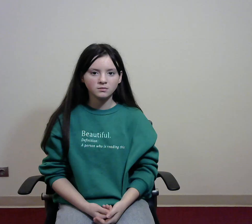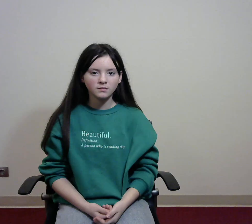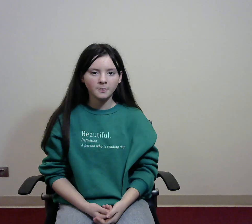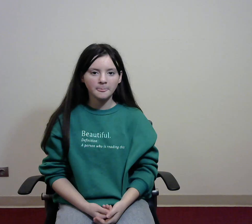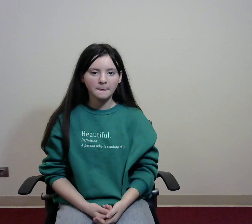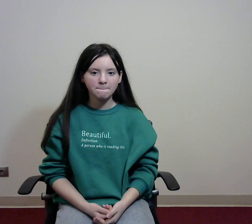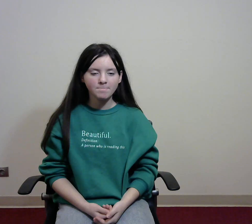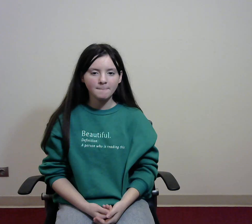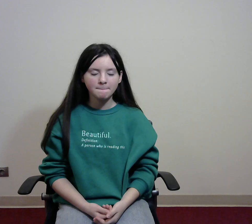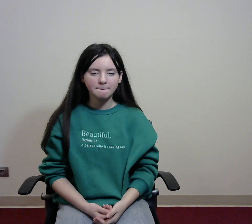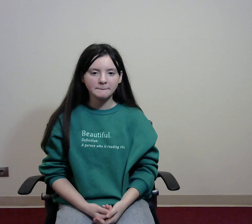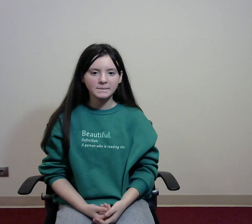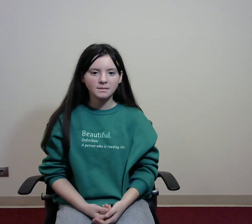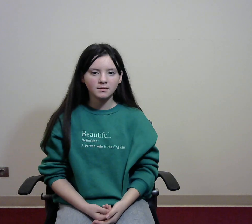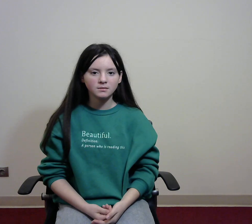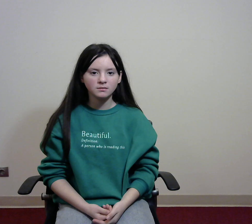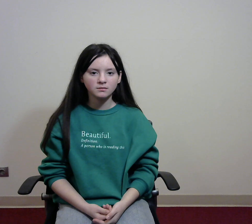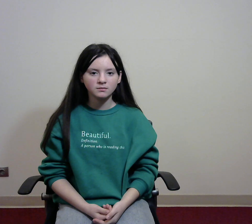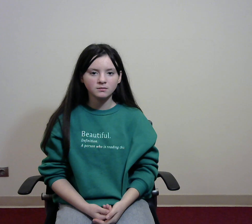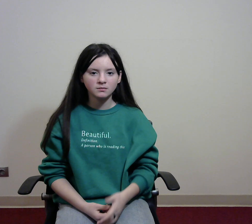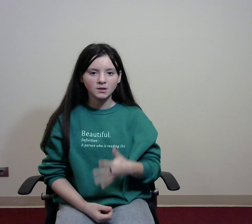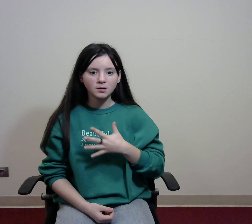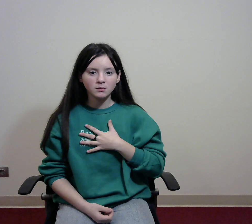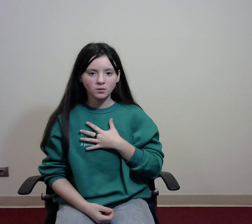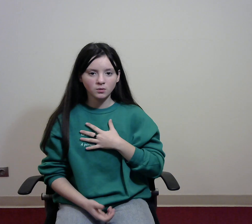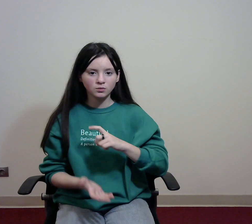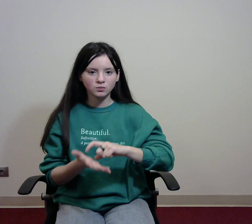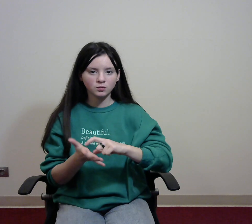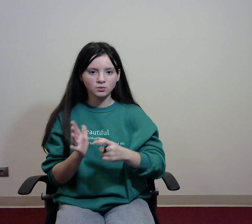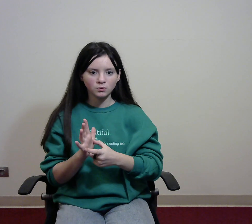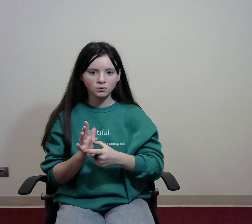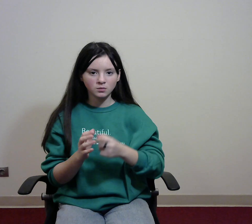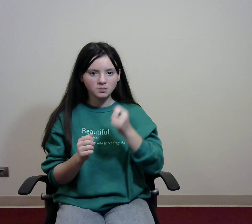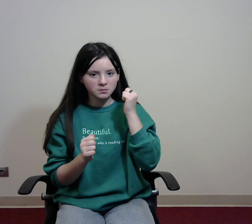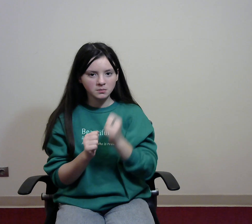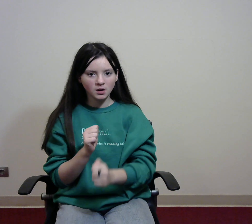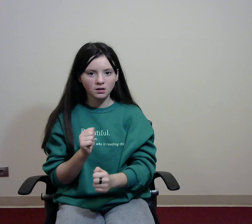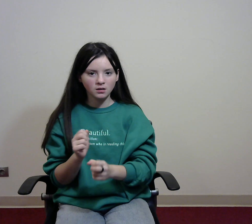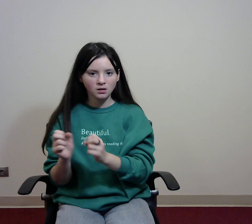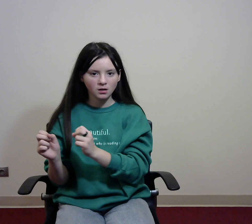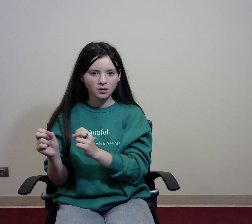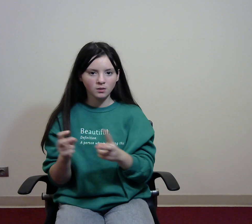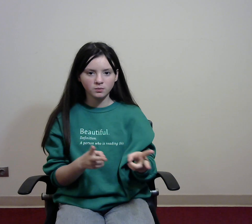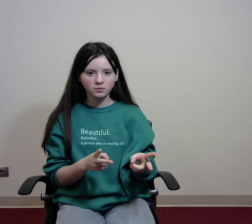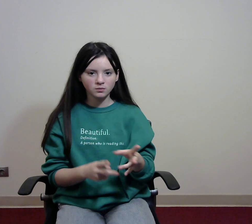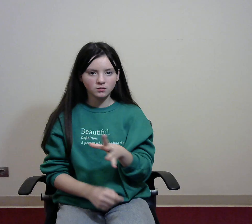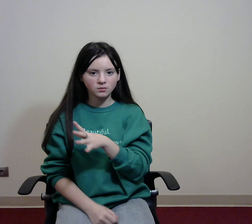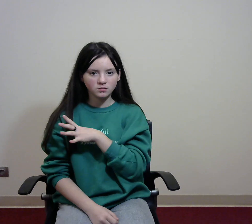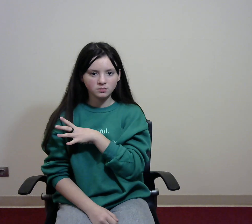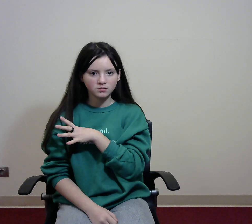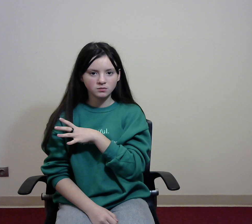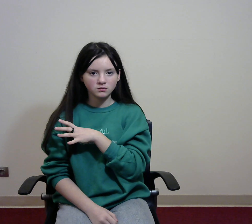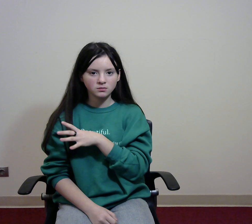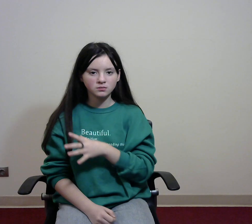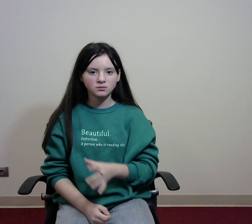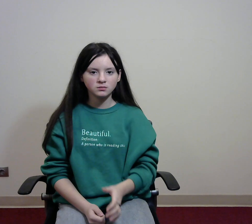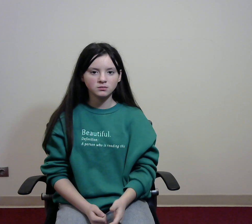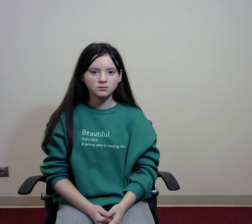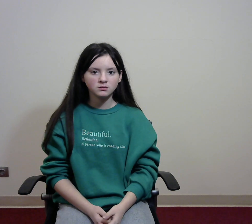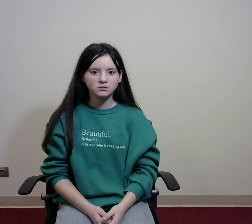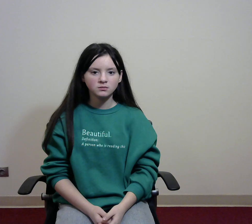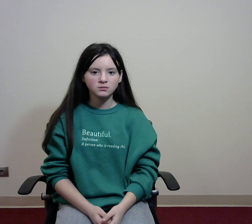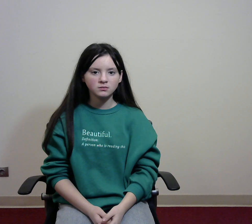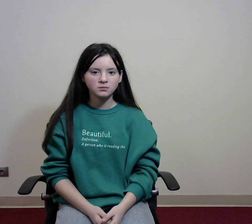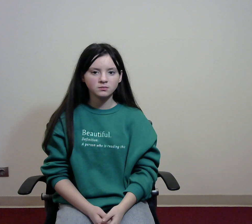Mənim otağım həmişə səliqəli olur